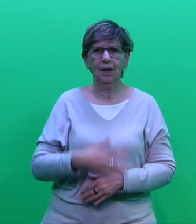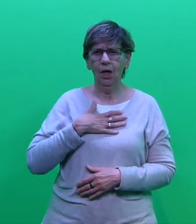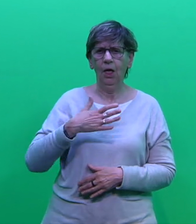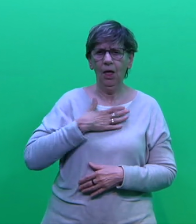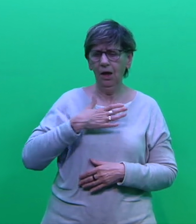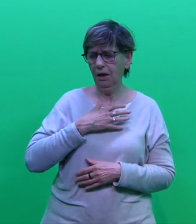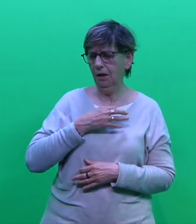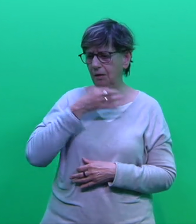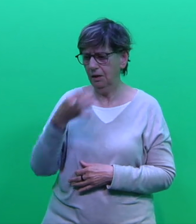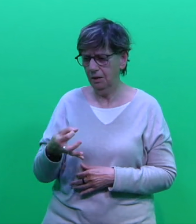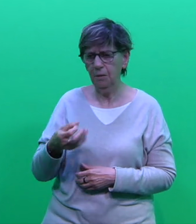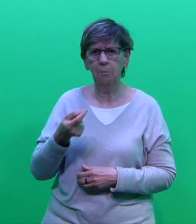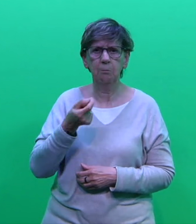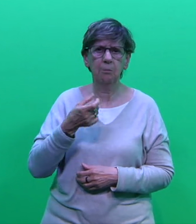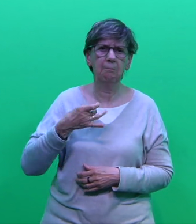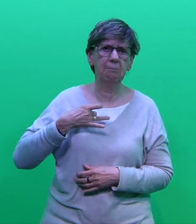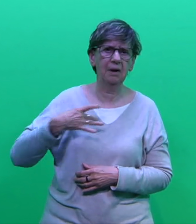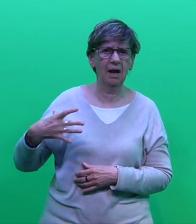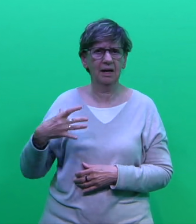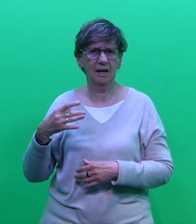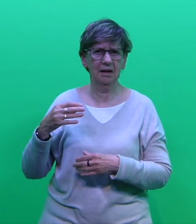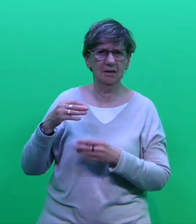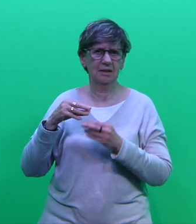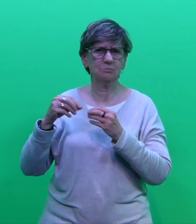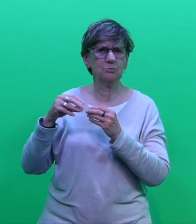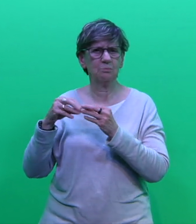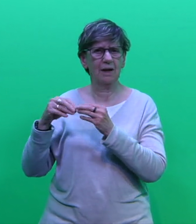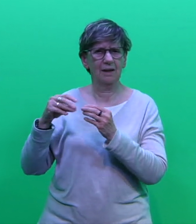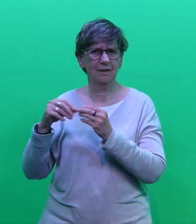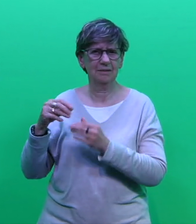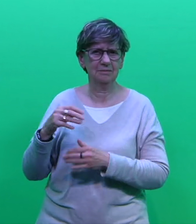Quan tusso trec mocs blancs amb una mica d'espuma.